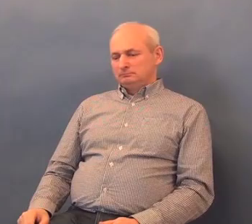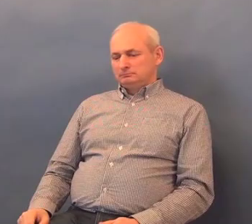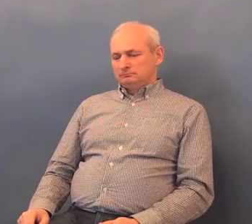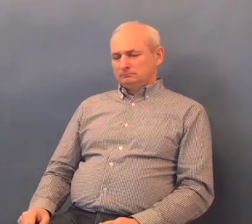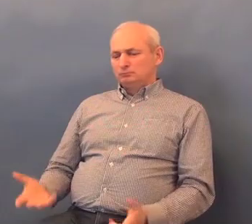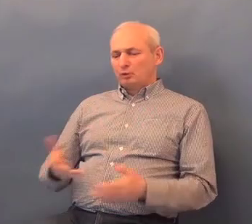Gdzie jest woda?